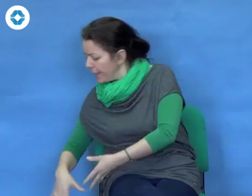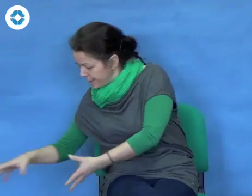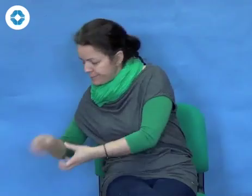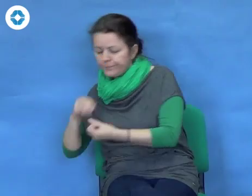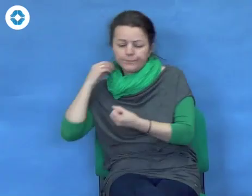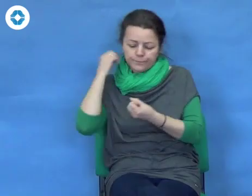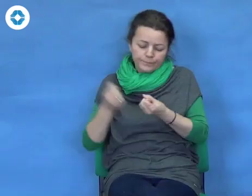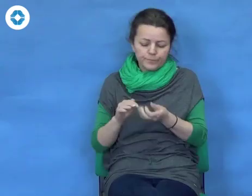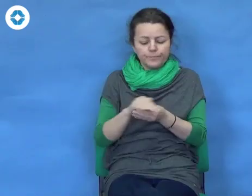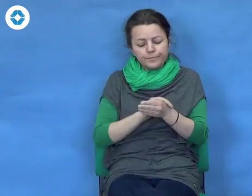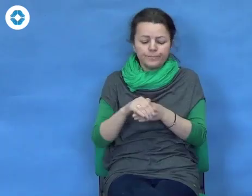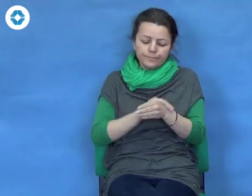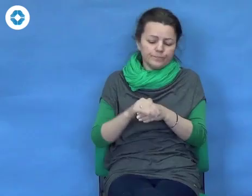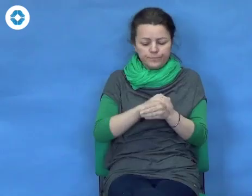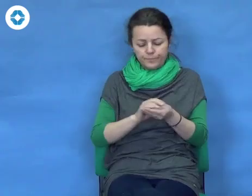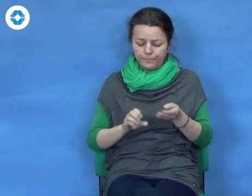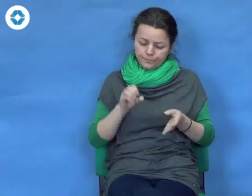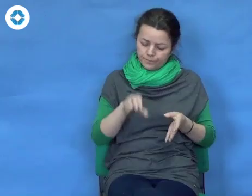Podniósł ją, wyczyścił swoją apaszką i wrzucił do kosza.